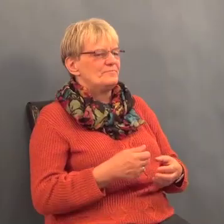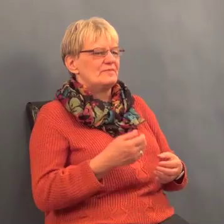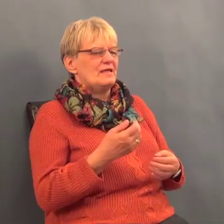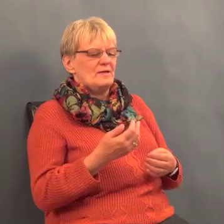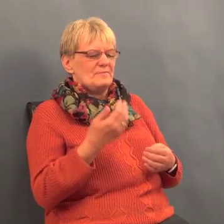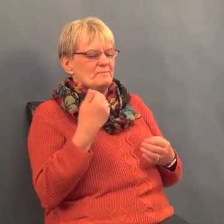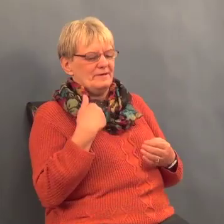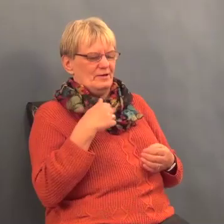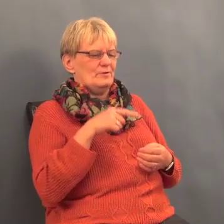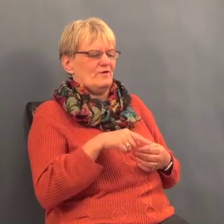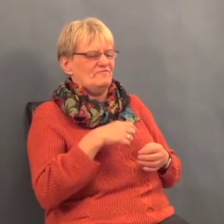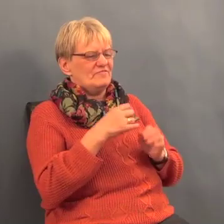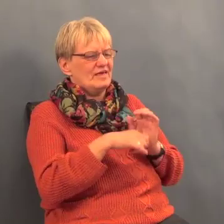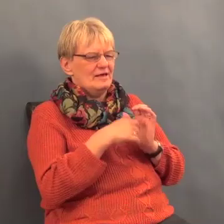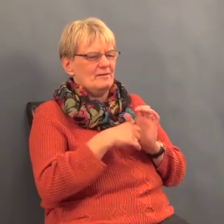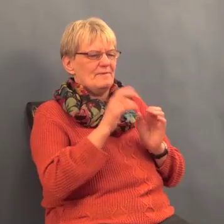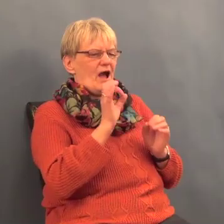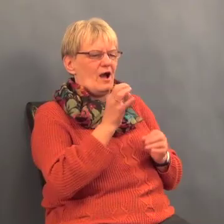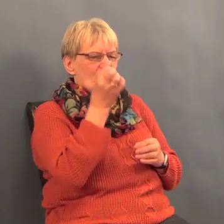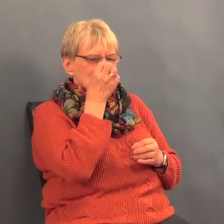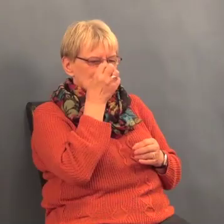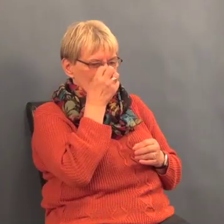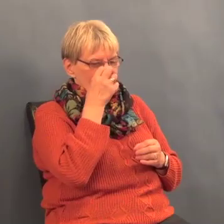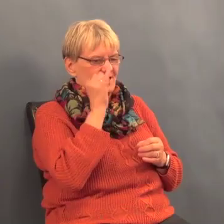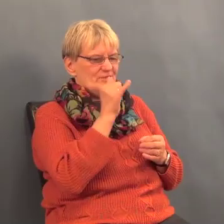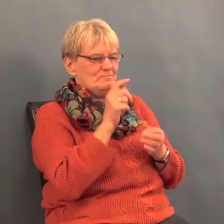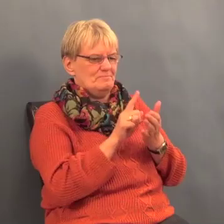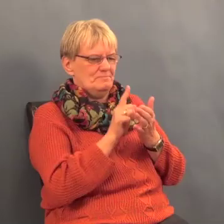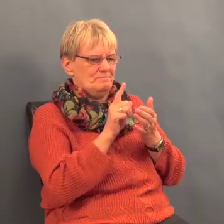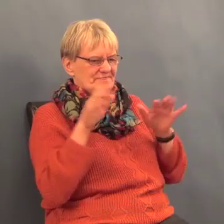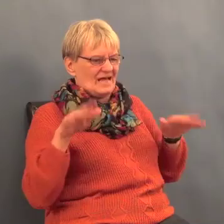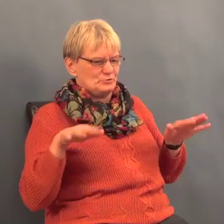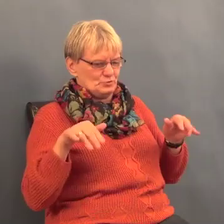Był to film o kocie i mysz... ptaszku.